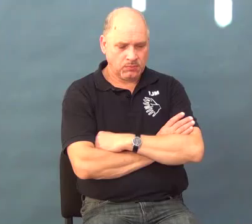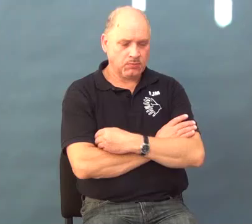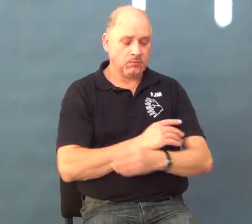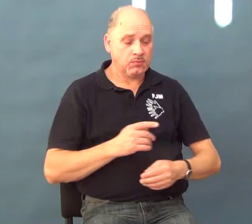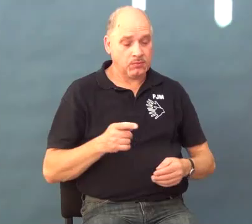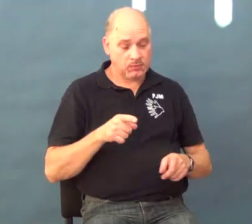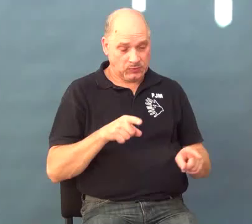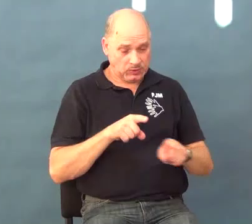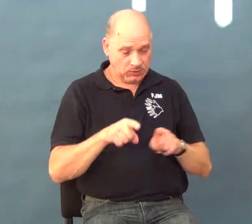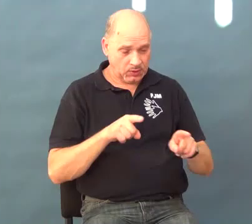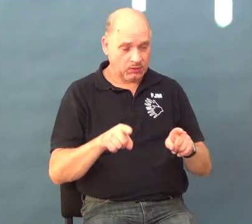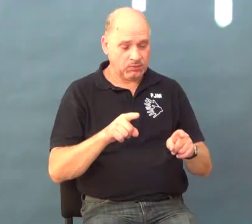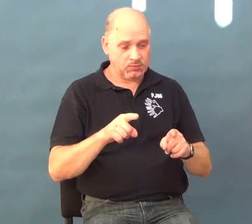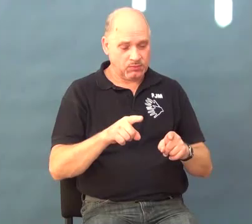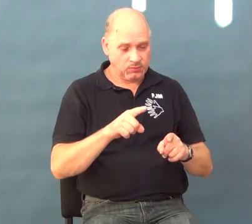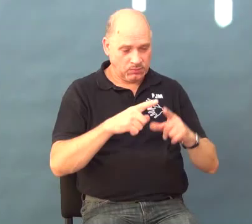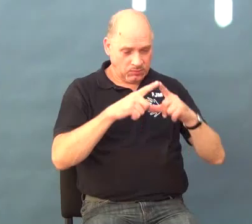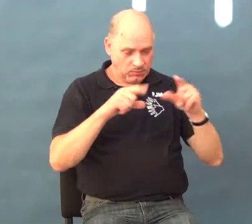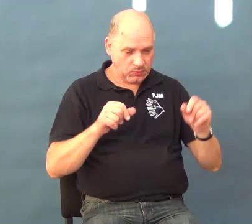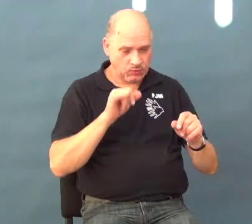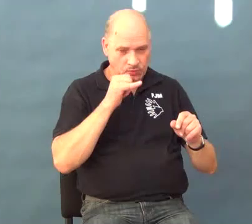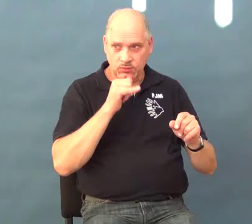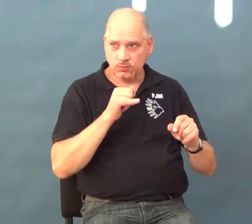Żółty, trójkątny znak.